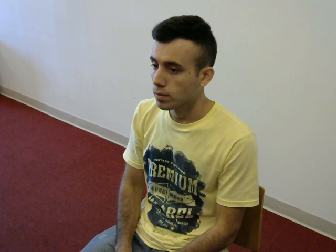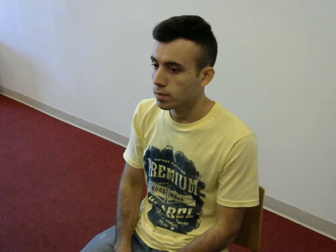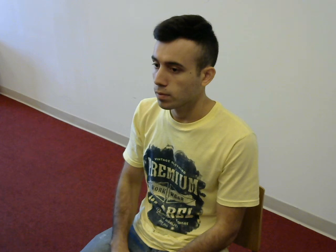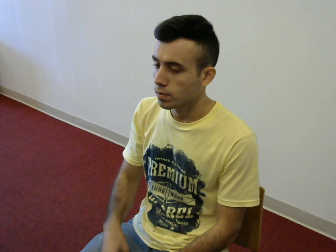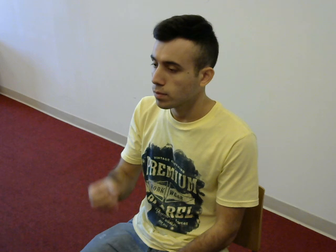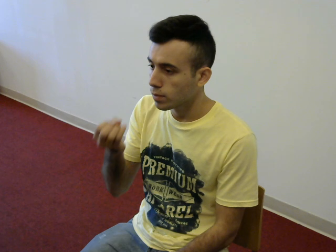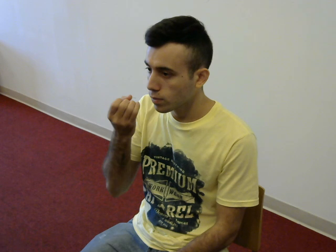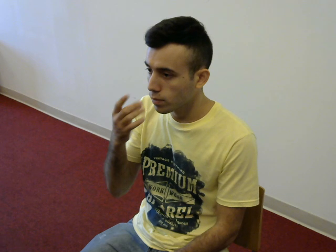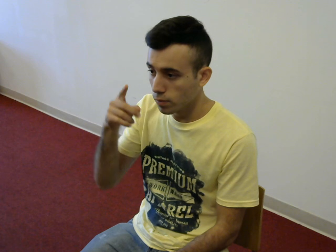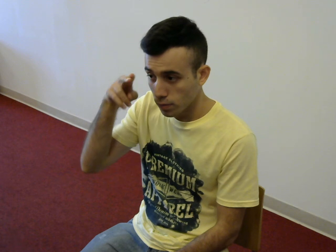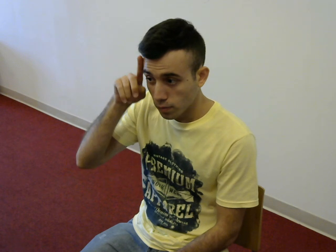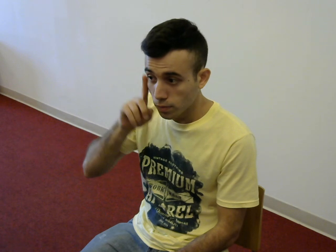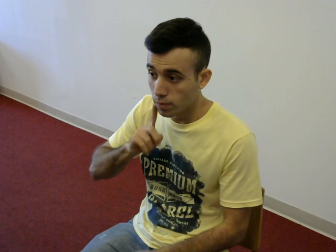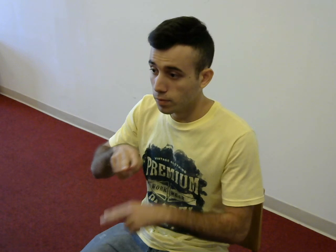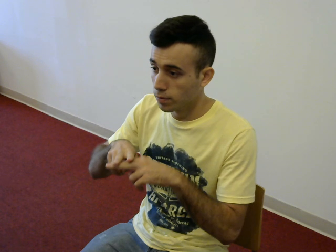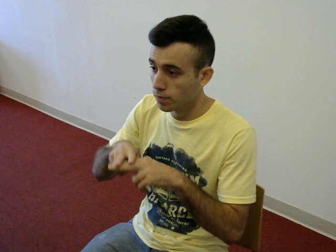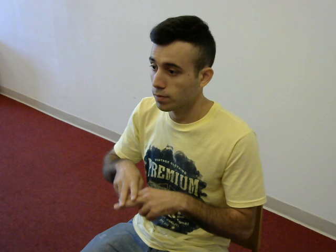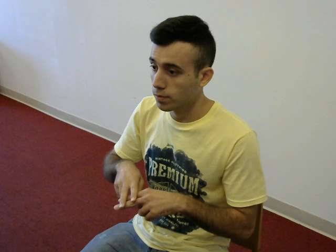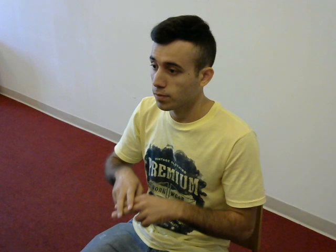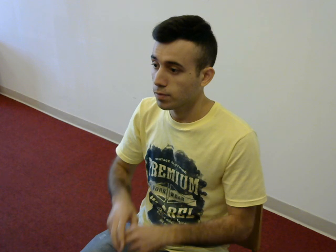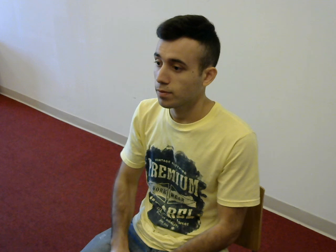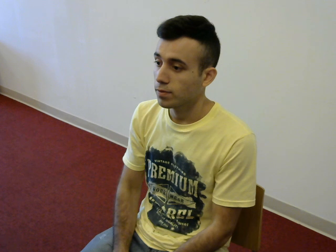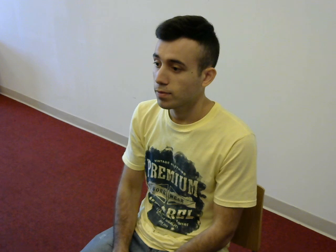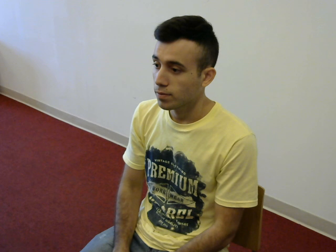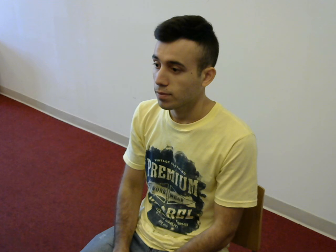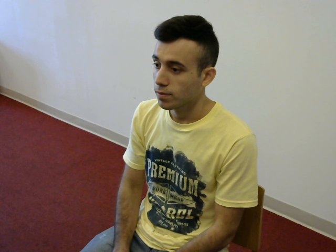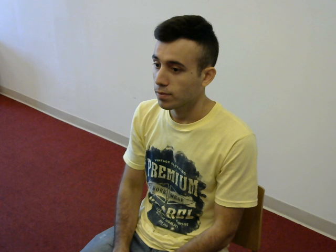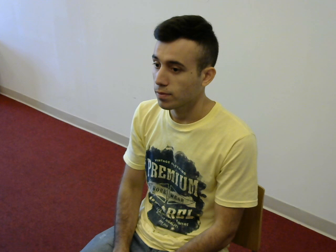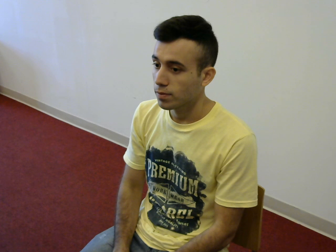Bakı Azərbaycanın paytaxtıdır